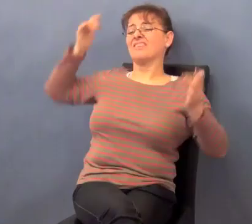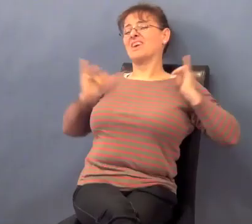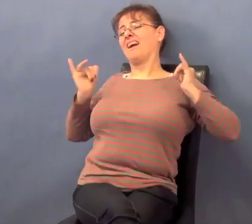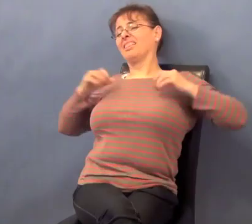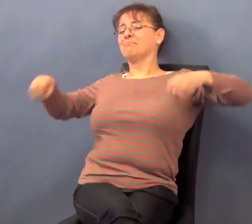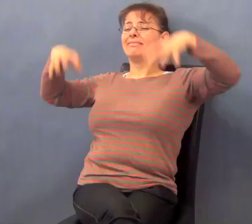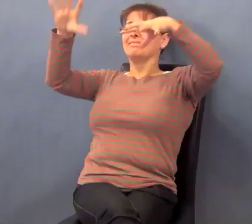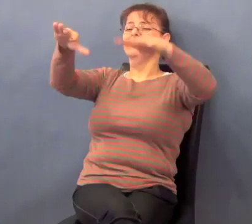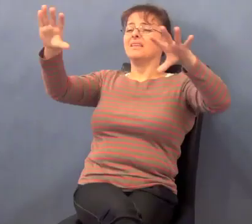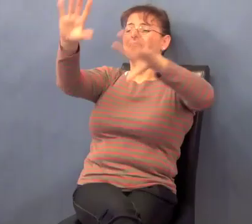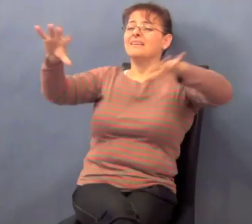Dużo wody, jak wygodnie z pianą!